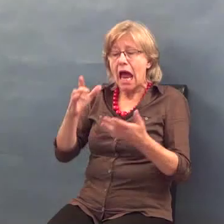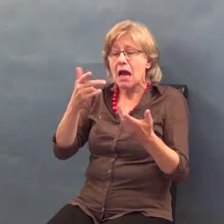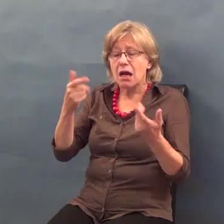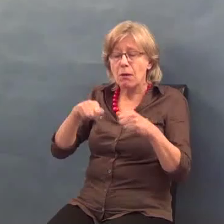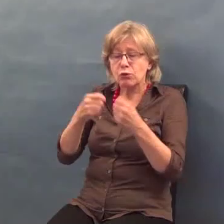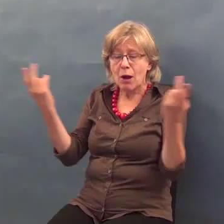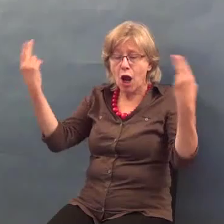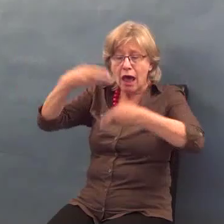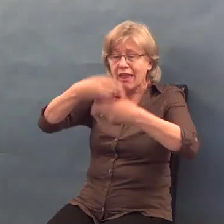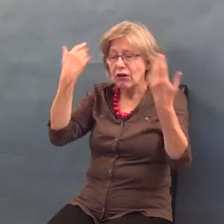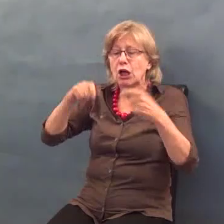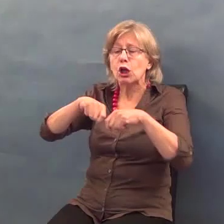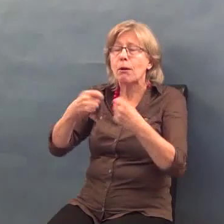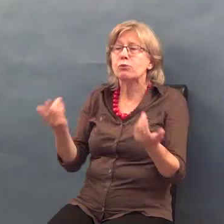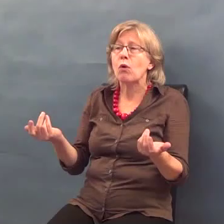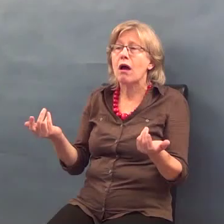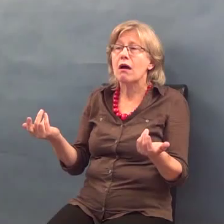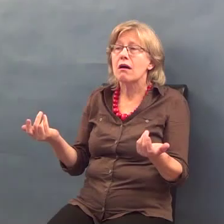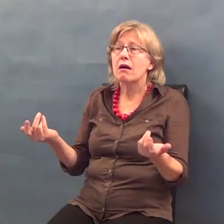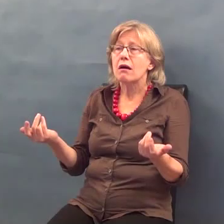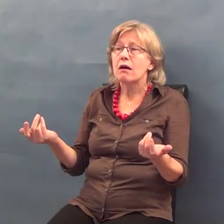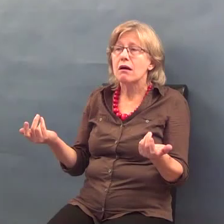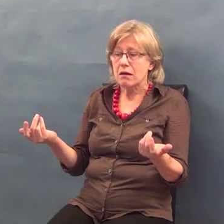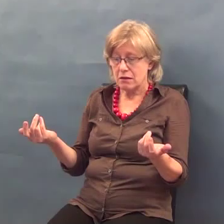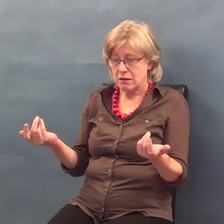Nie wiem, może szlaban jest zepsuty?